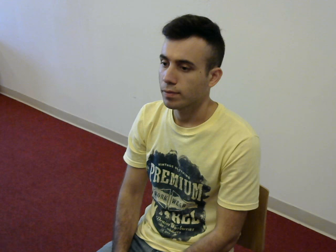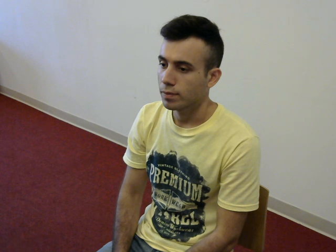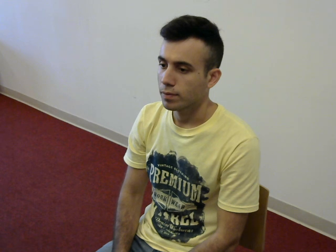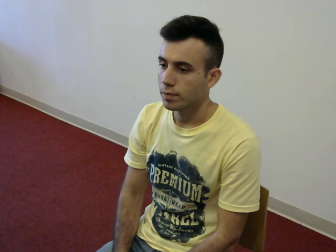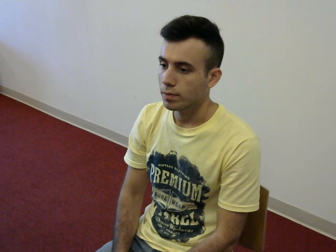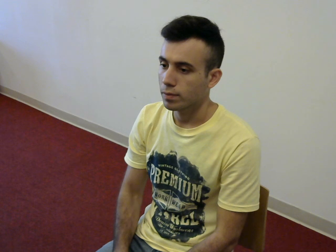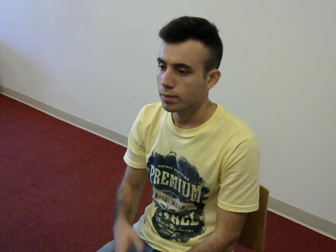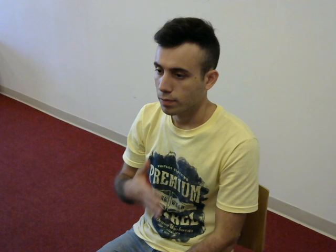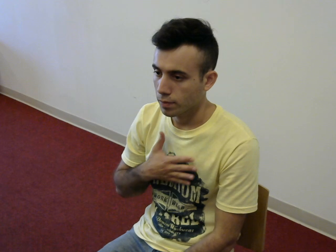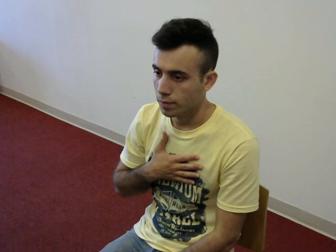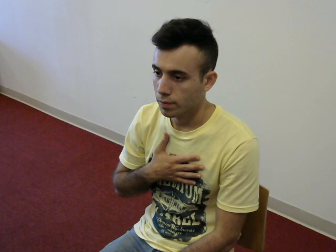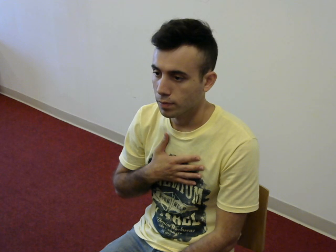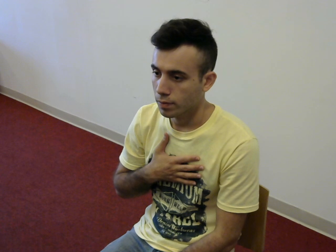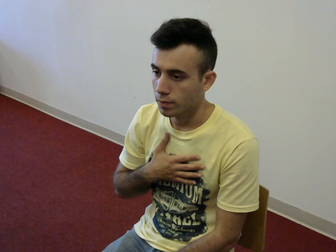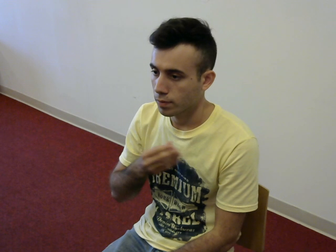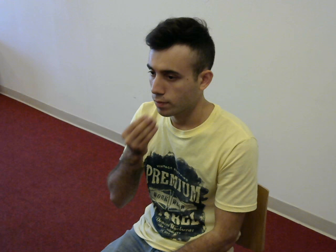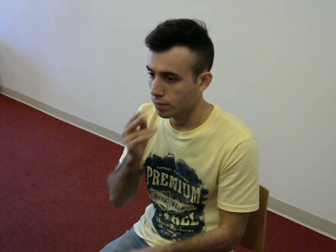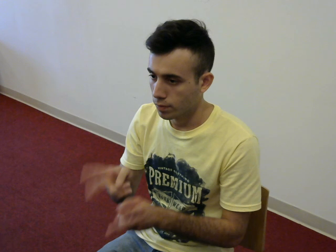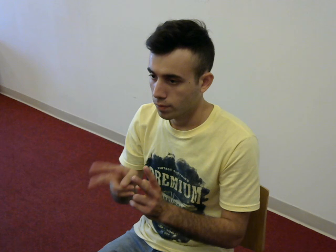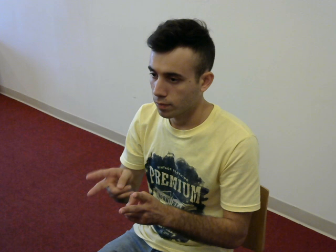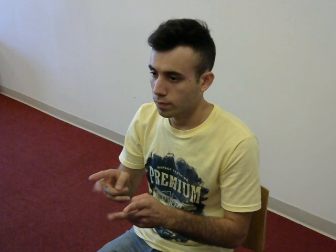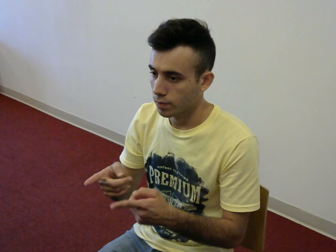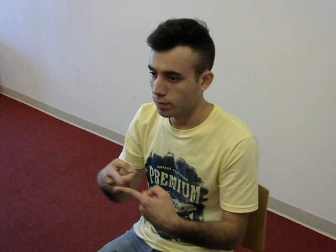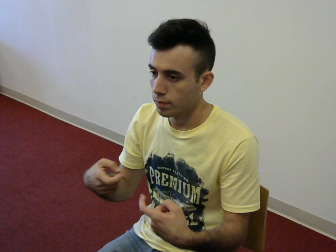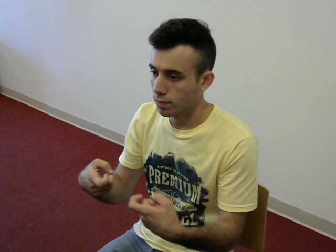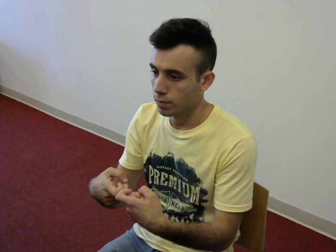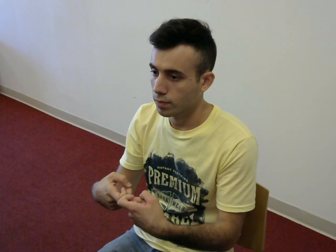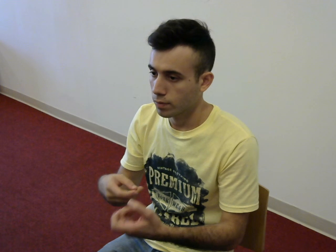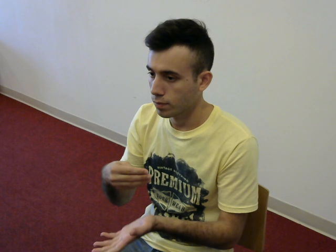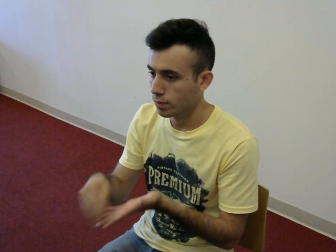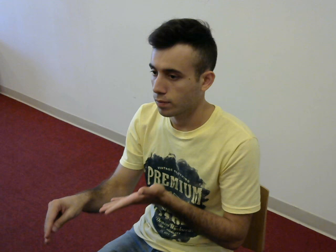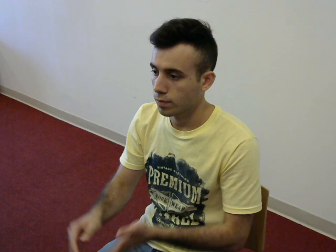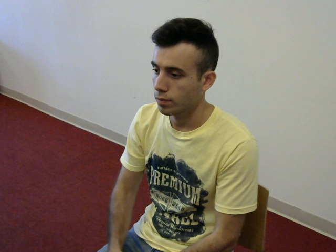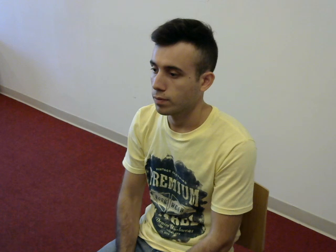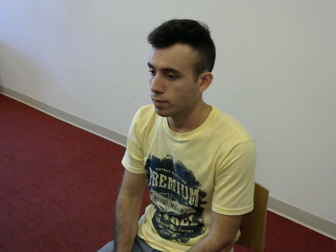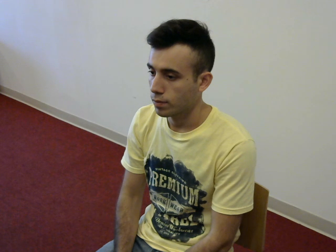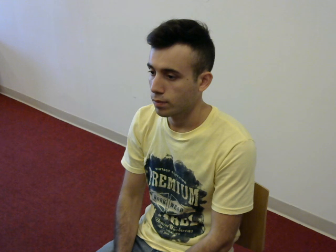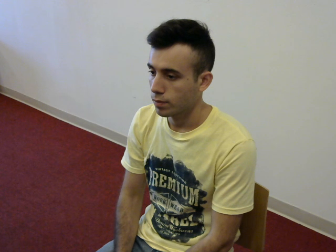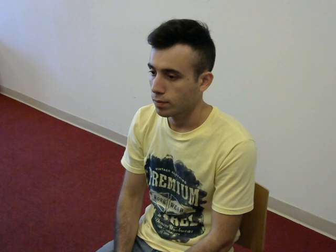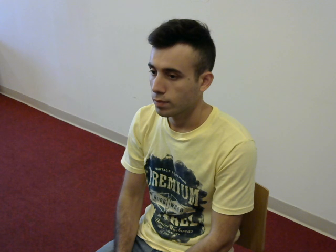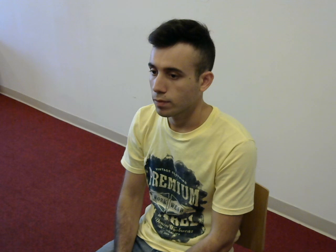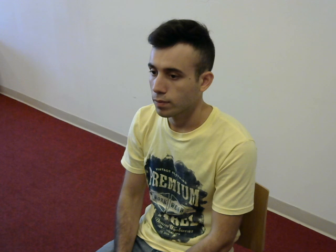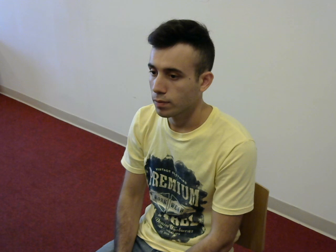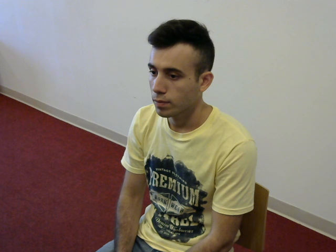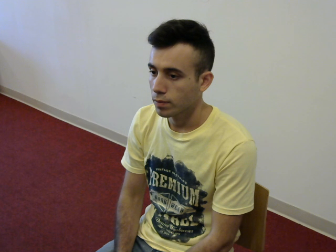Mən mətbəx üçün qab almalıyam